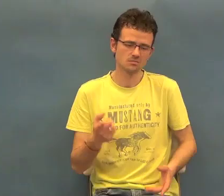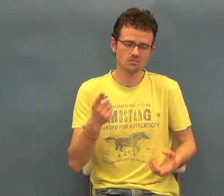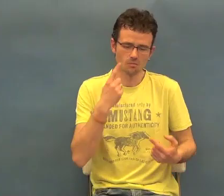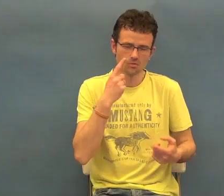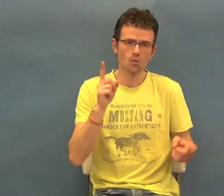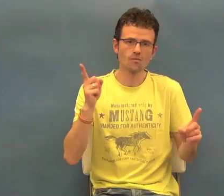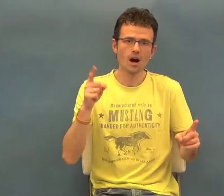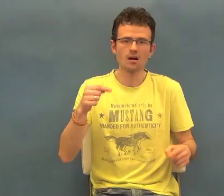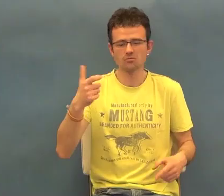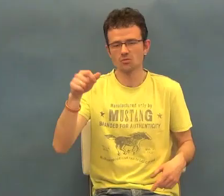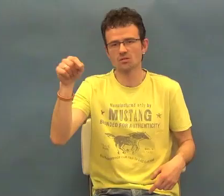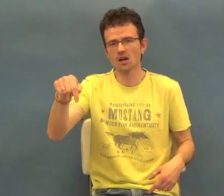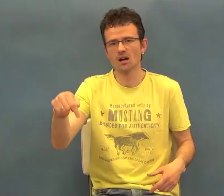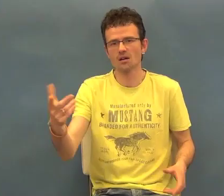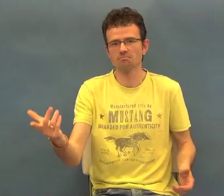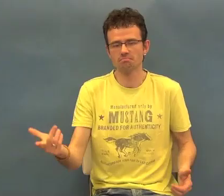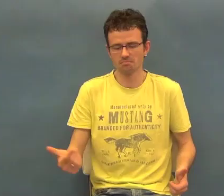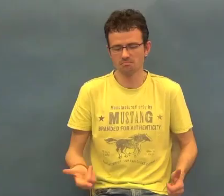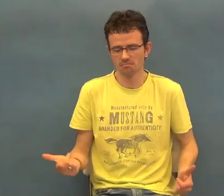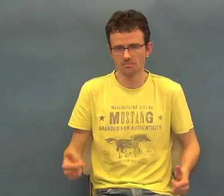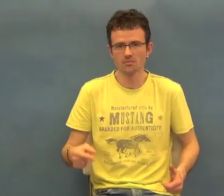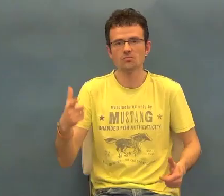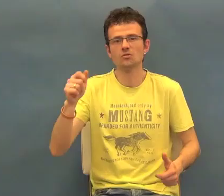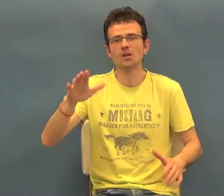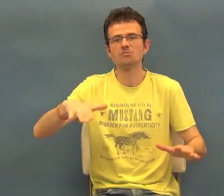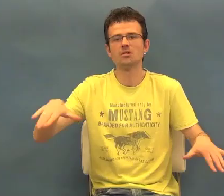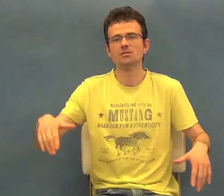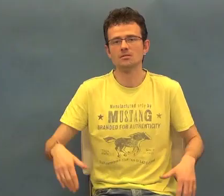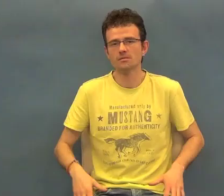Zauważyłem, że to jest takie ostrzeżenie, że coś tam w środku jest, może dzieci.